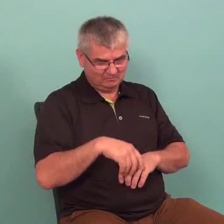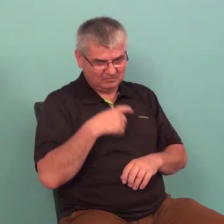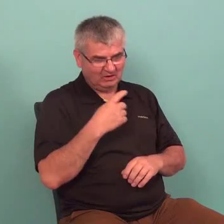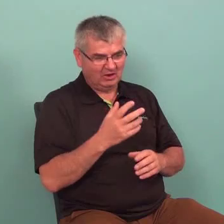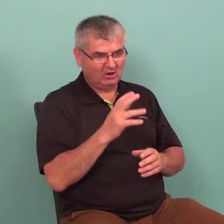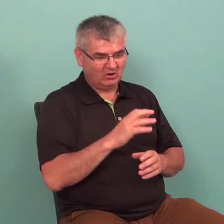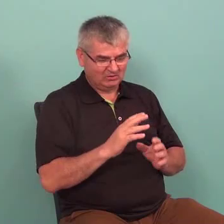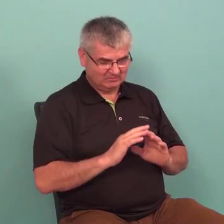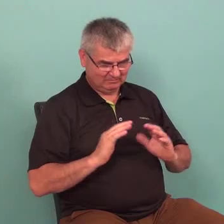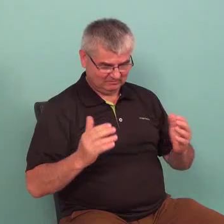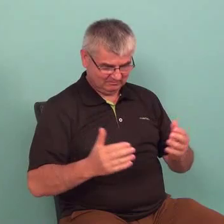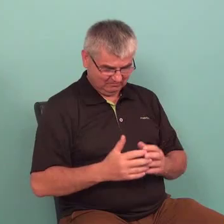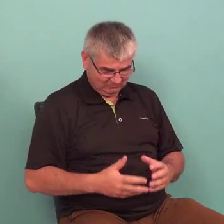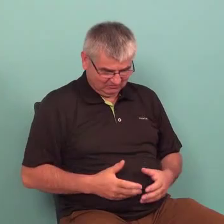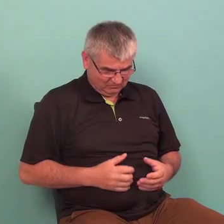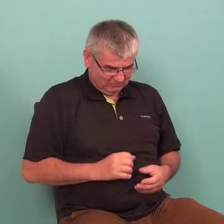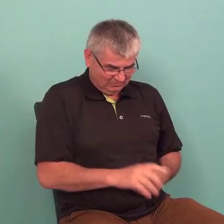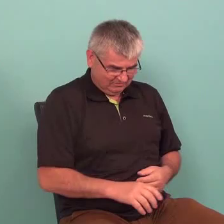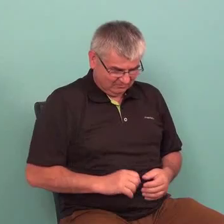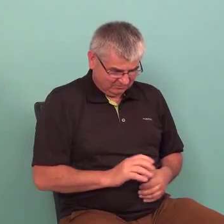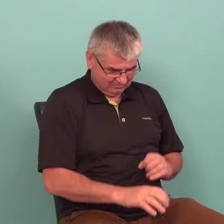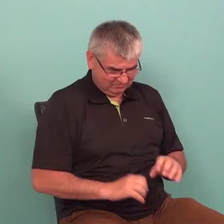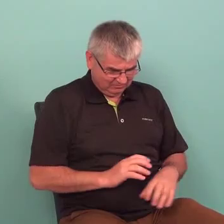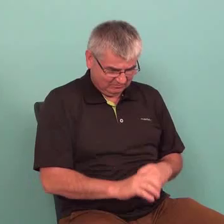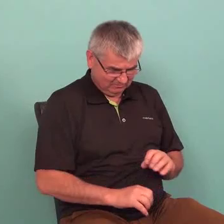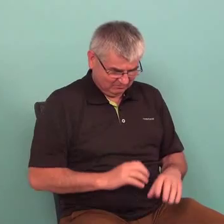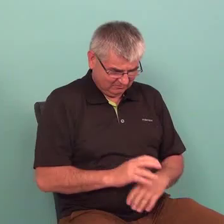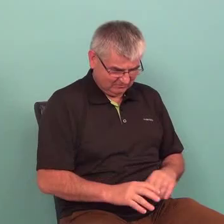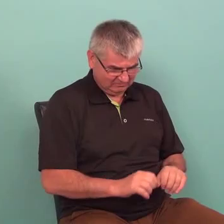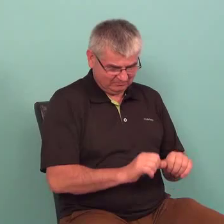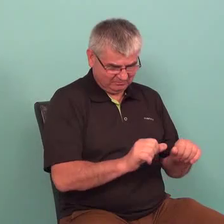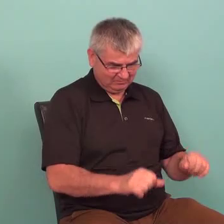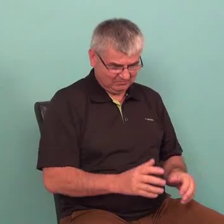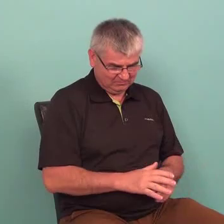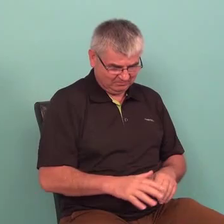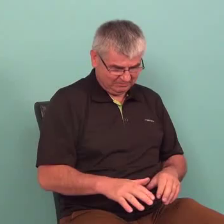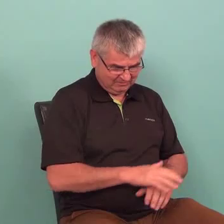Z przedniej kieszeni wyrzuca gruszki do kosza napełniając go.